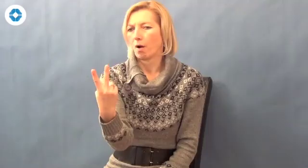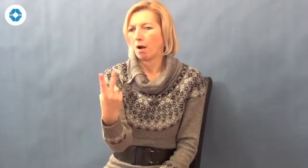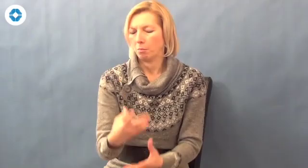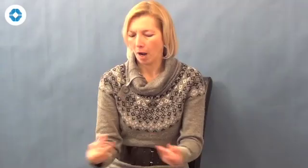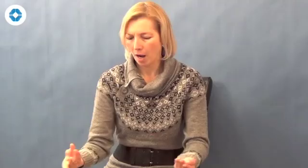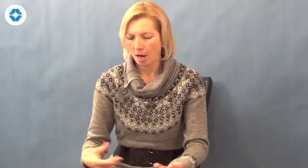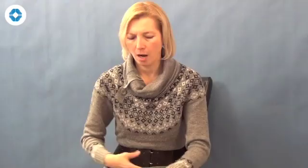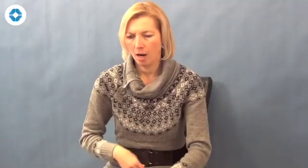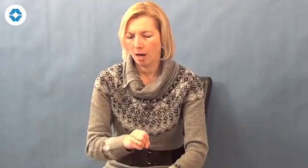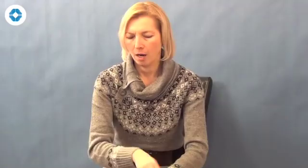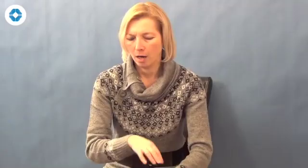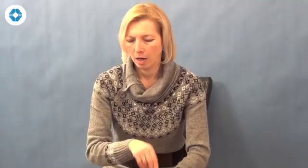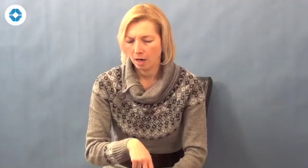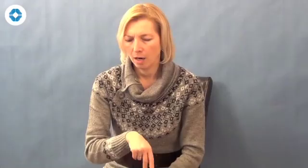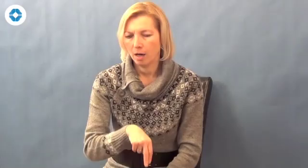Z niedowierzeniem wrzuca gruszki do kosza.